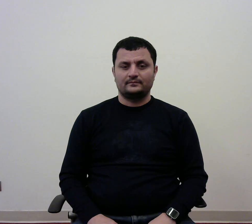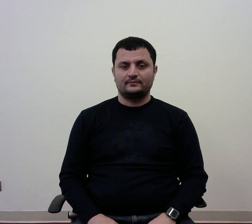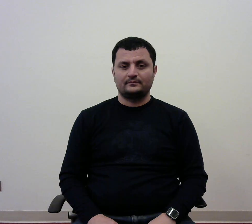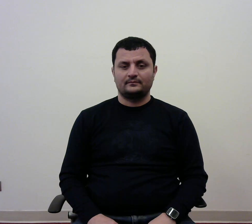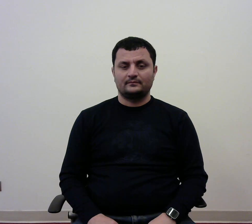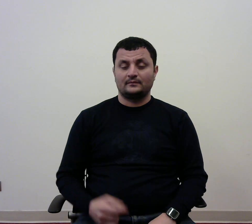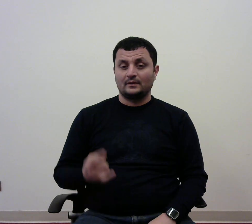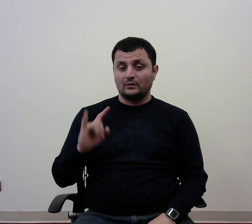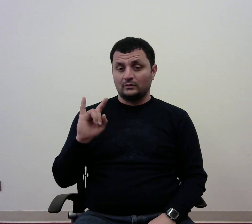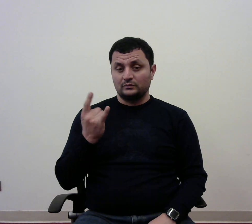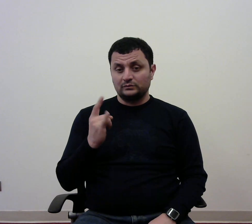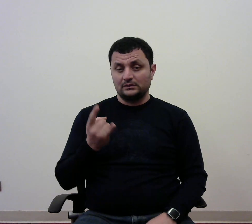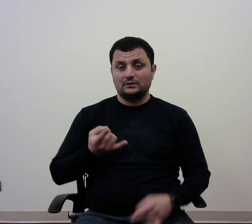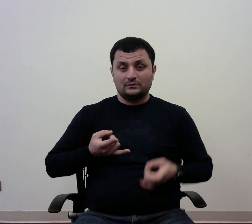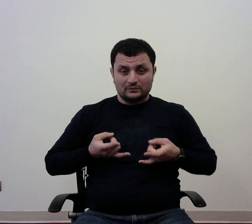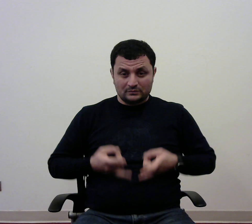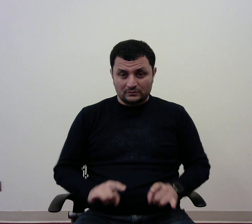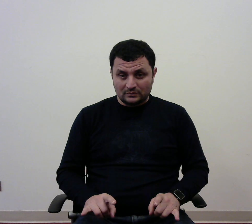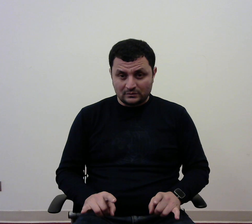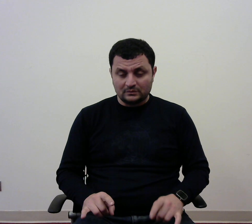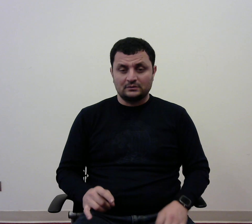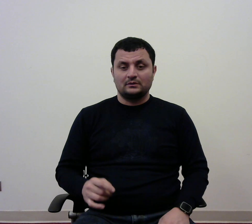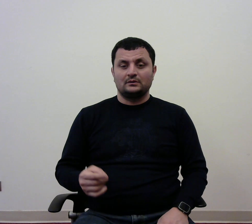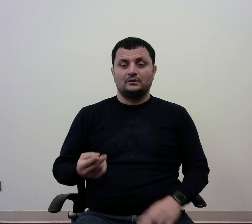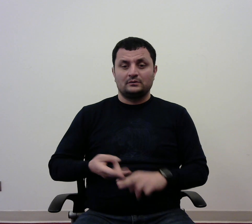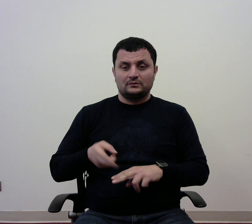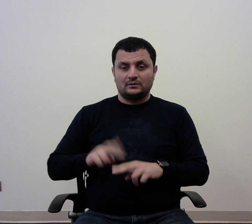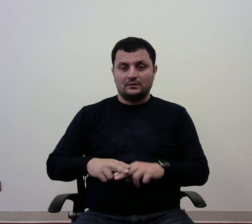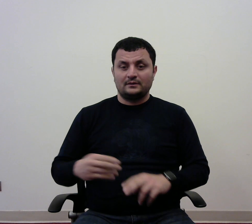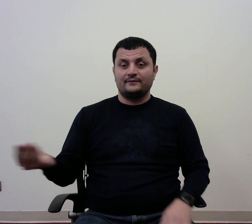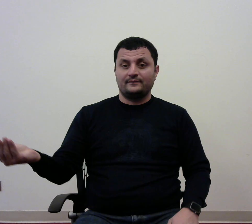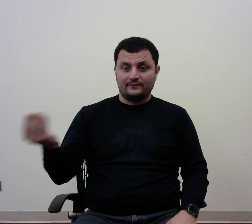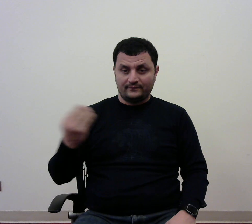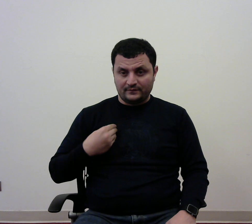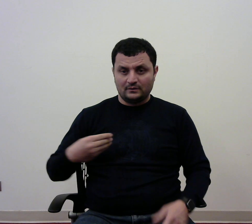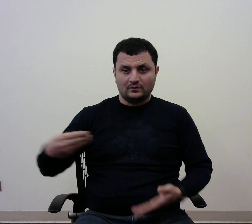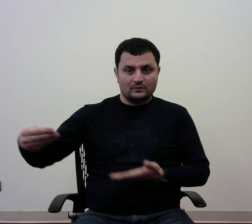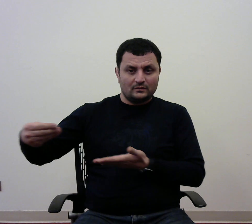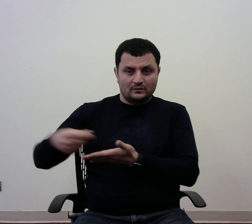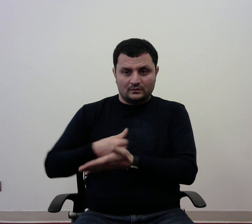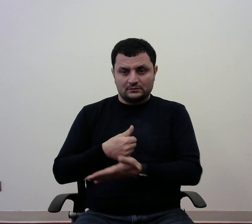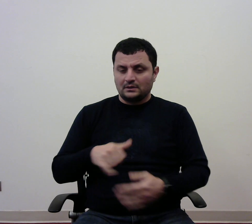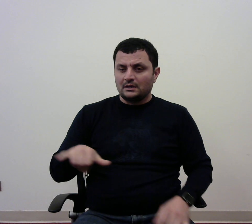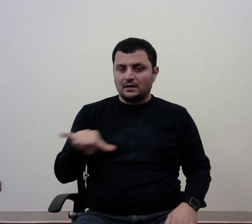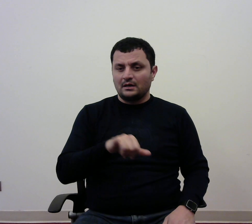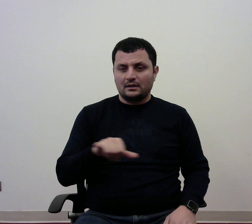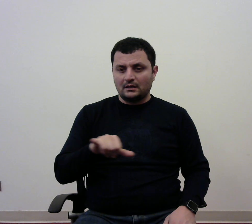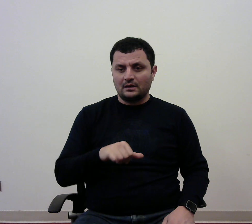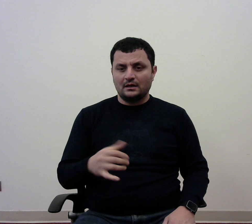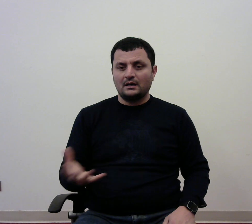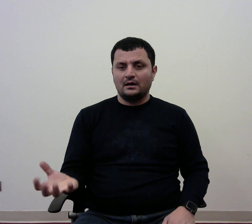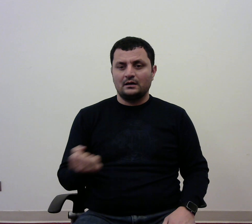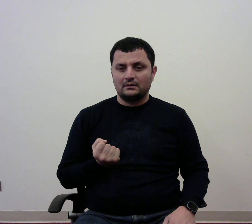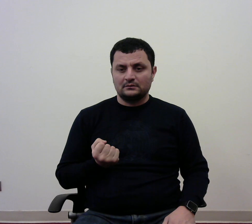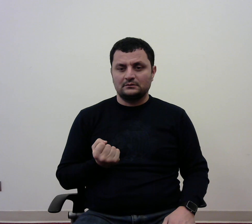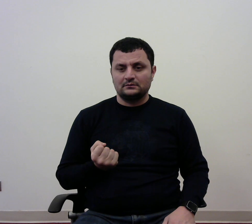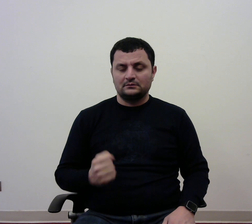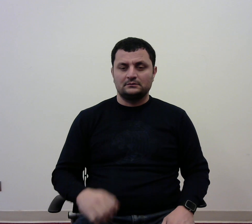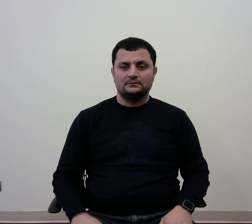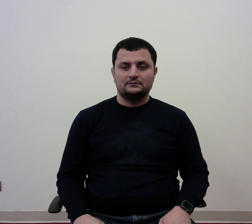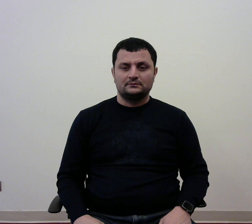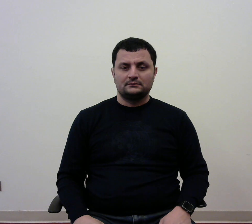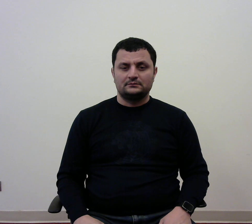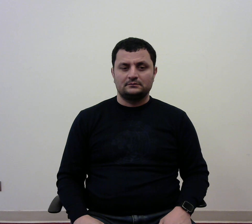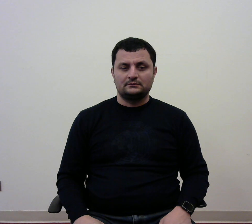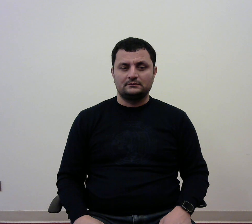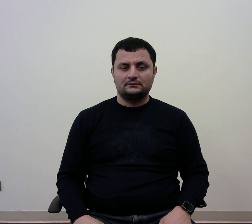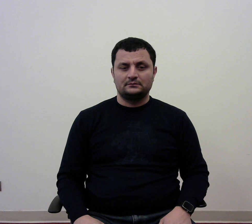Uşağın doğulmasına görə verilən ödəniş hardan alınır?